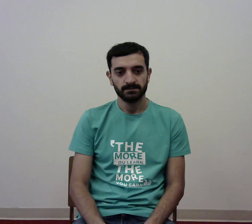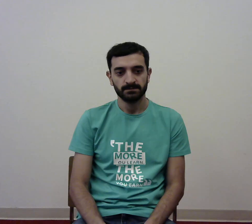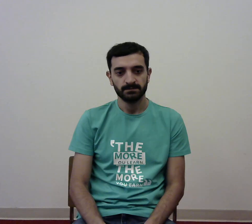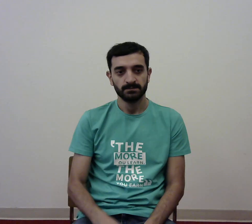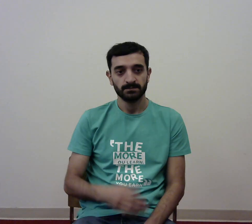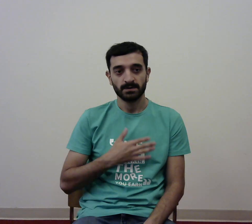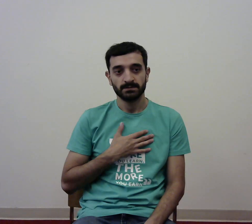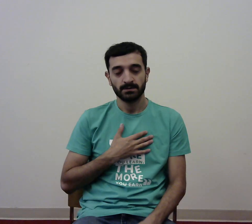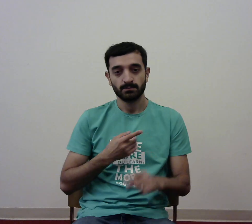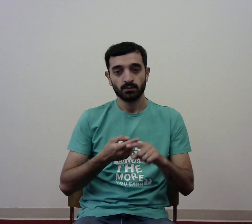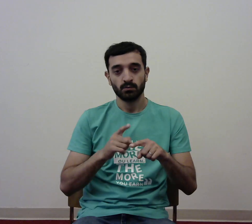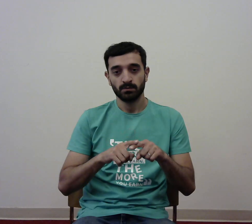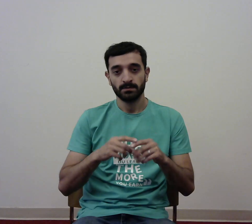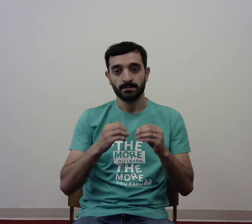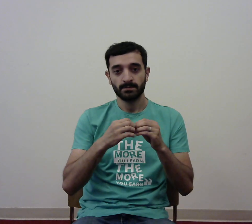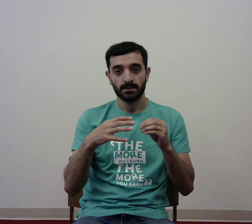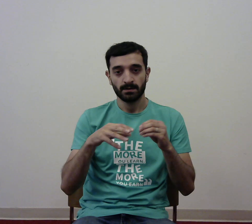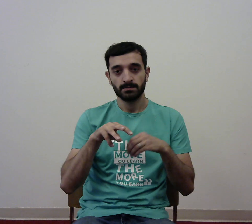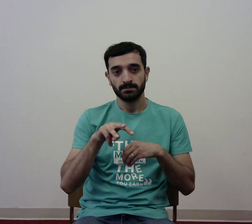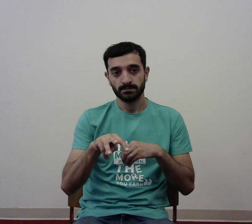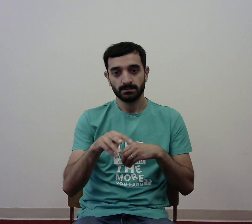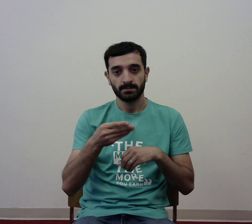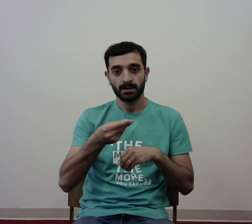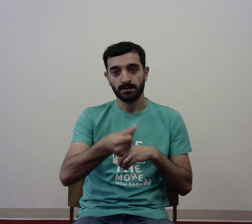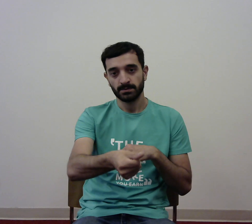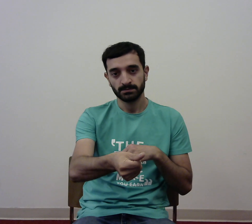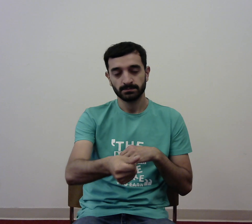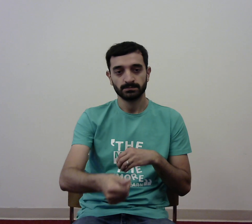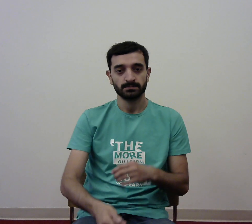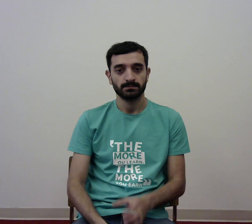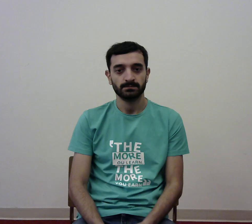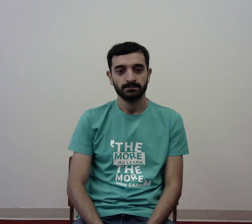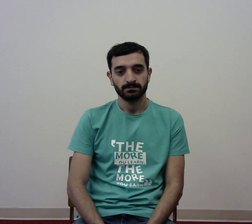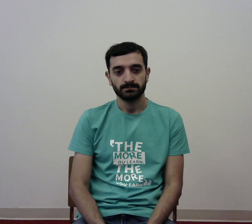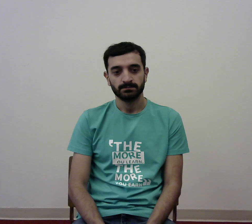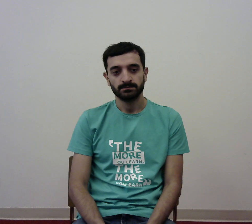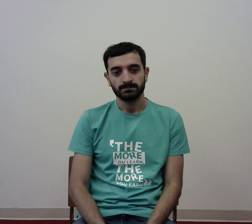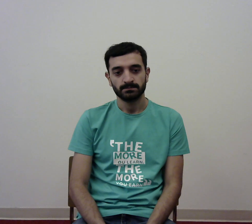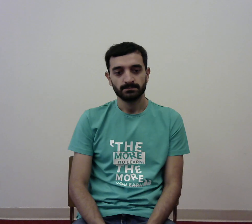Mən bunu 15 manata almışam